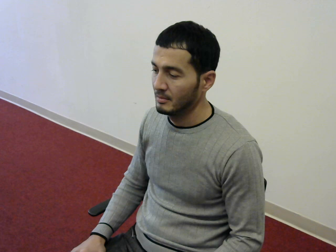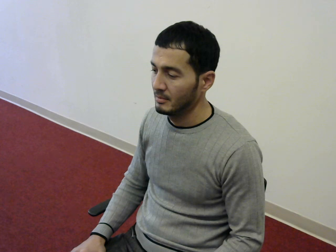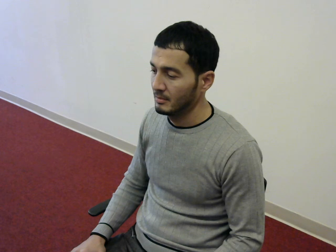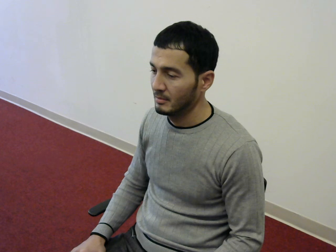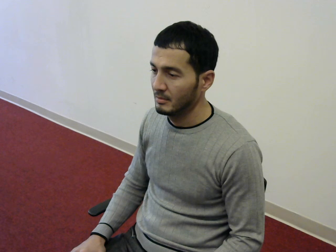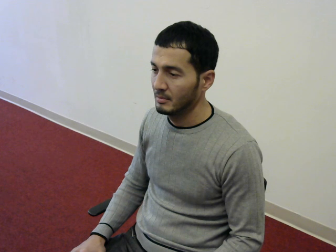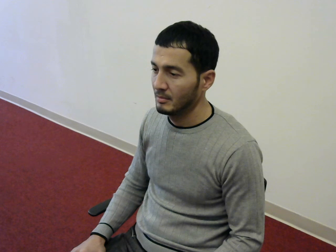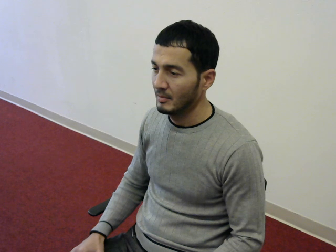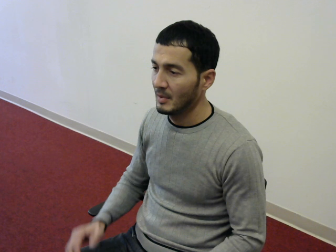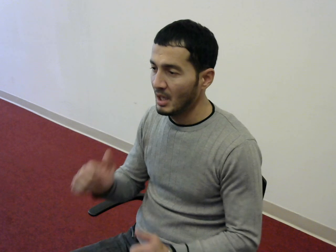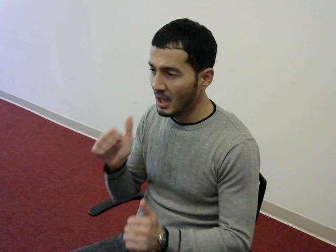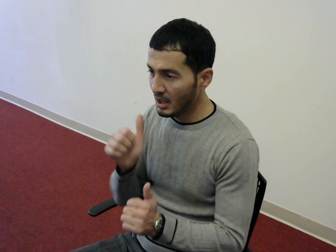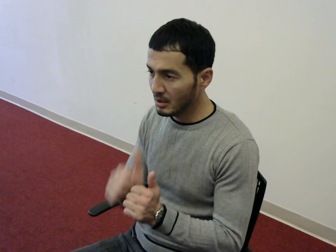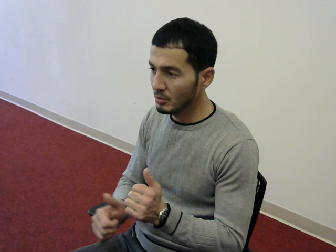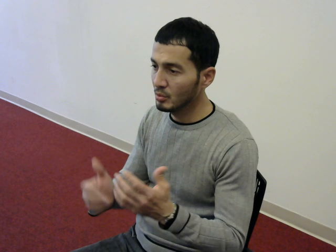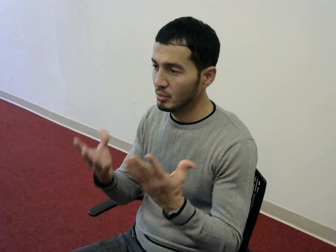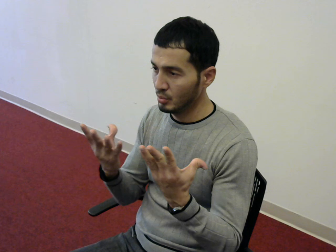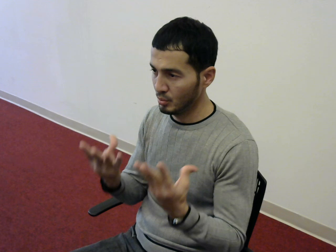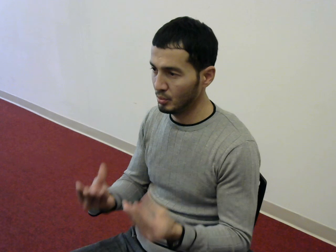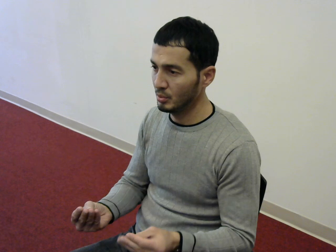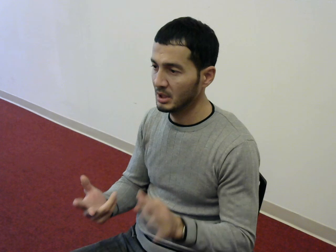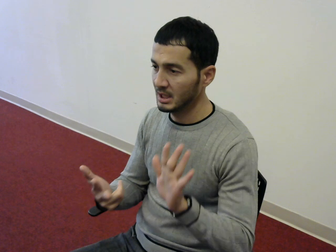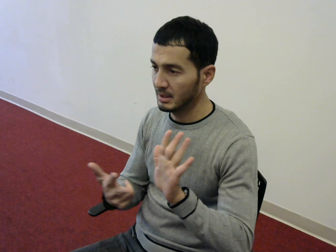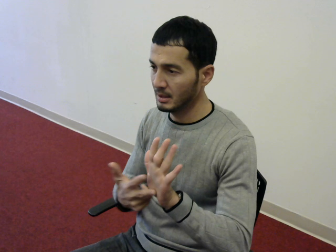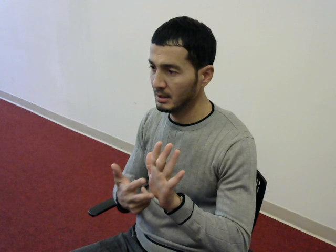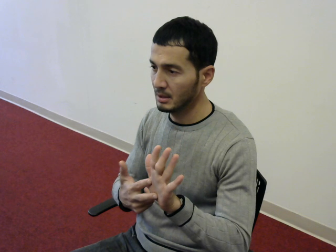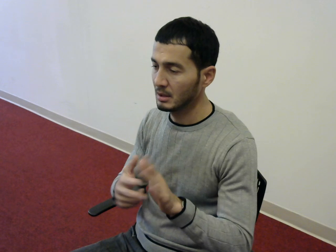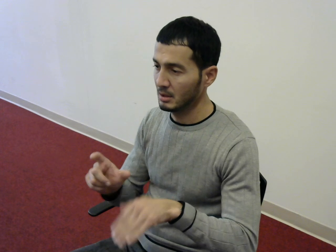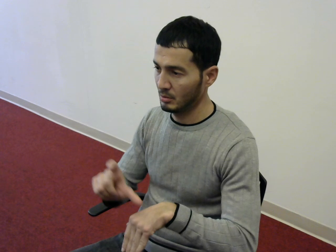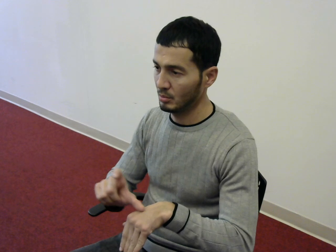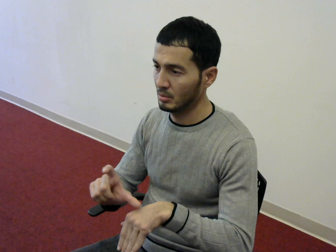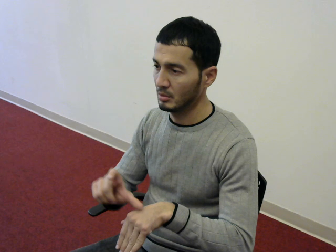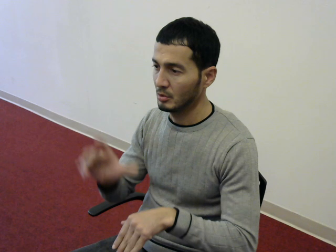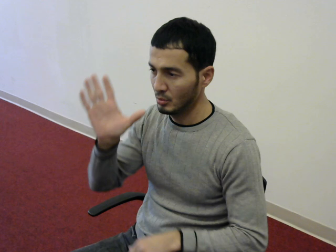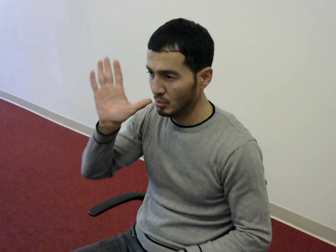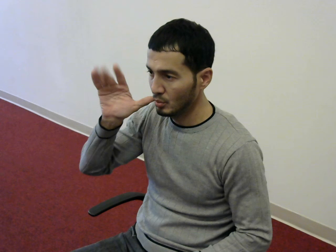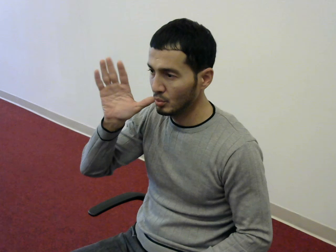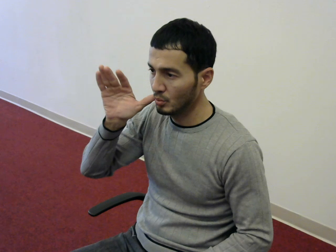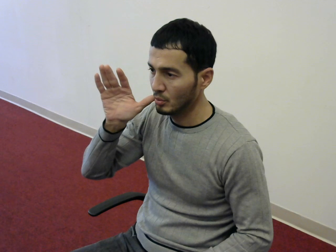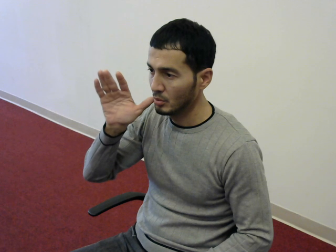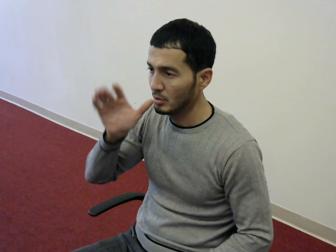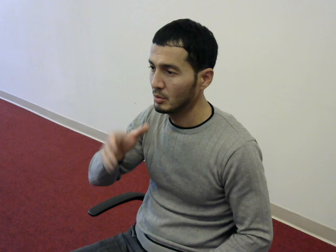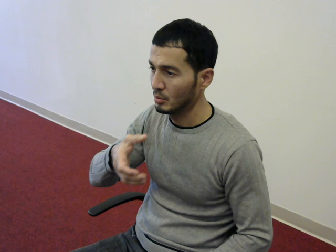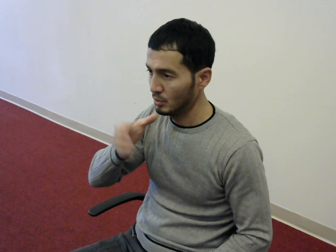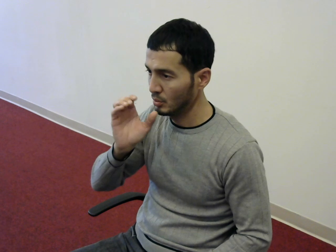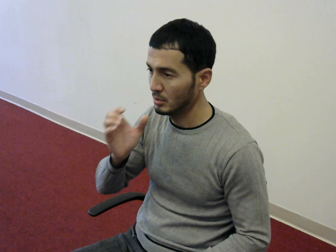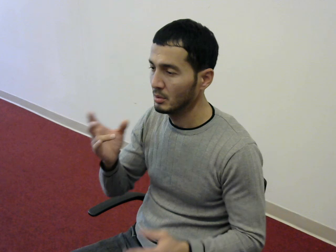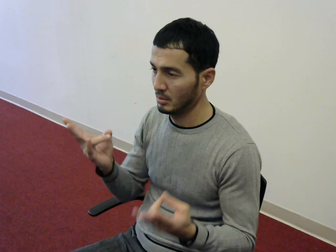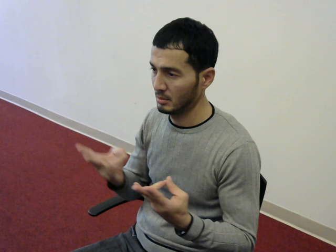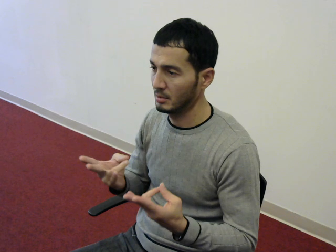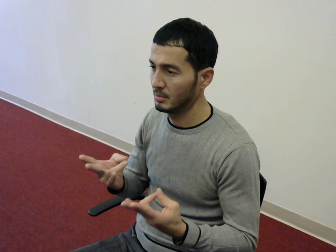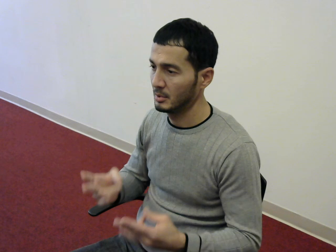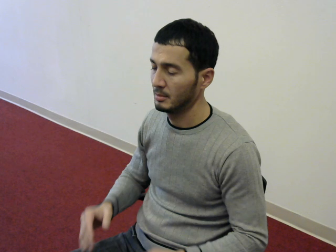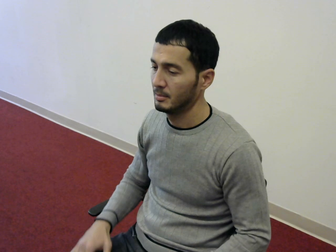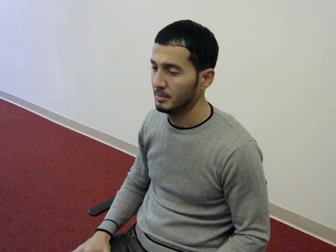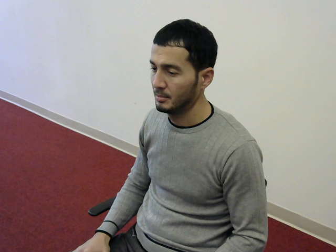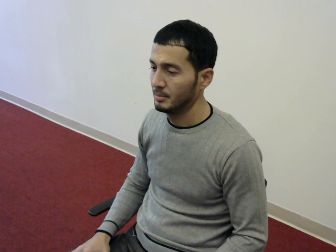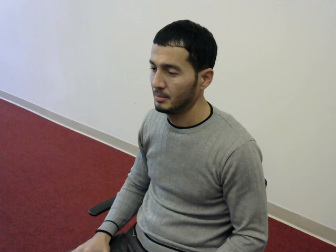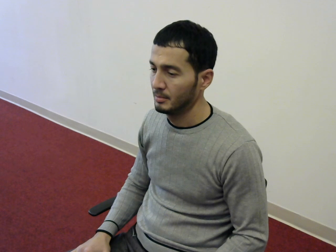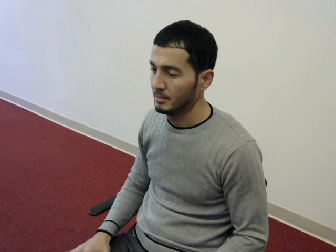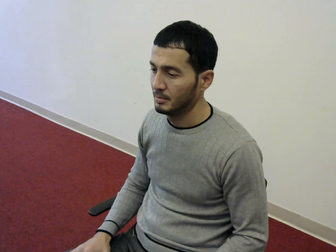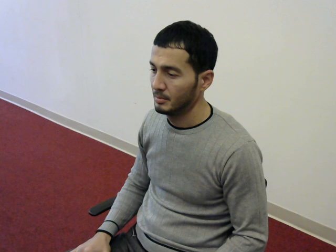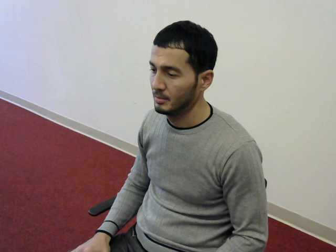Hər gün 8 stəkan su içmək lazımdır